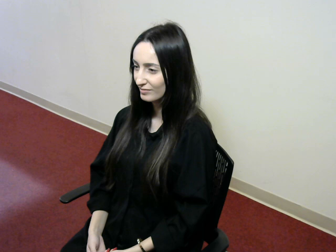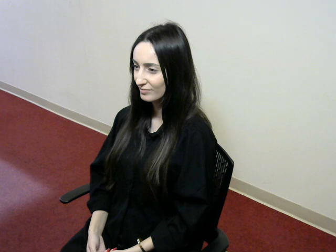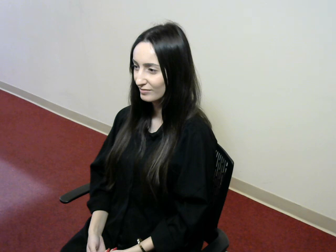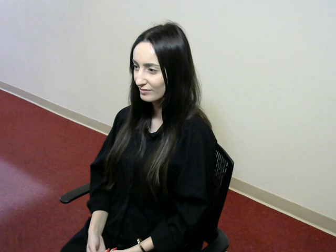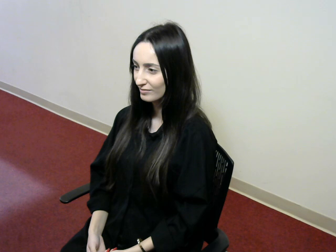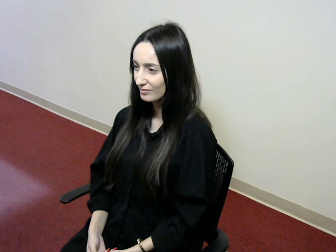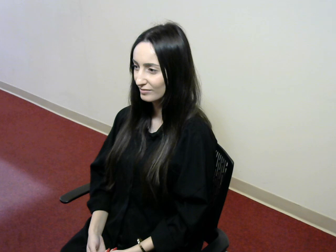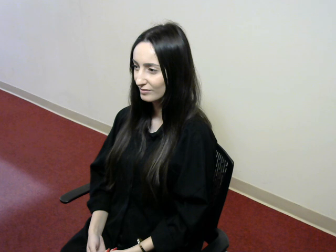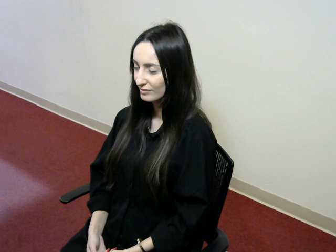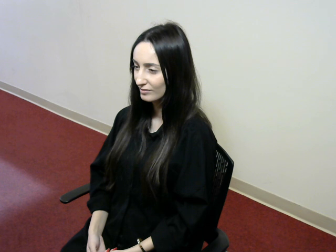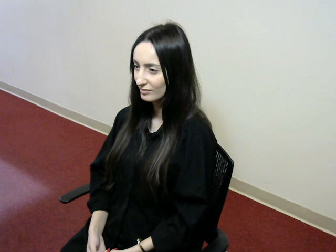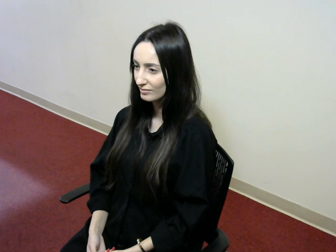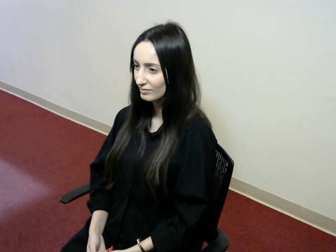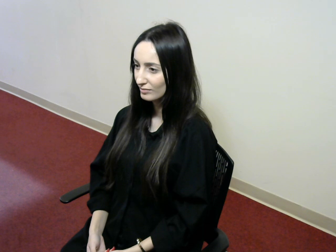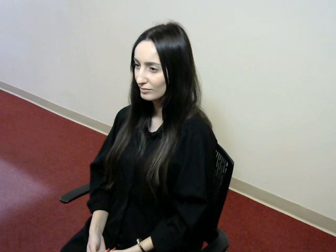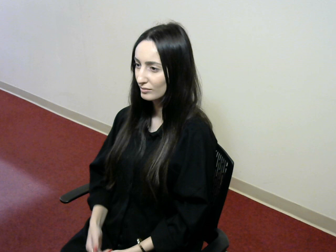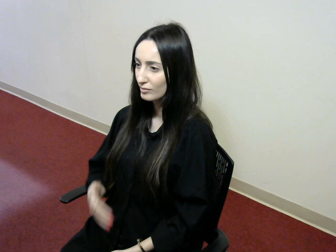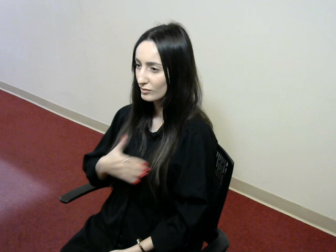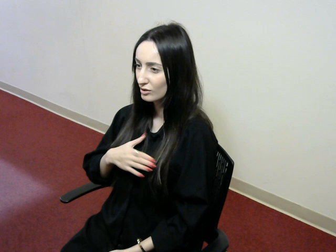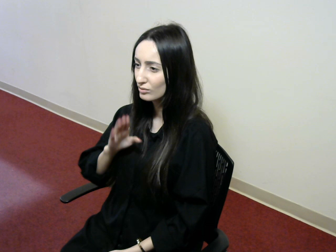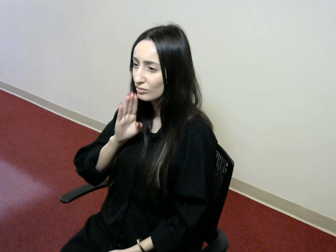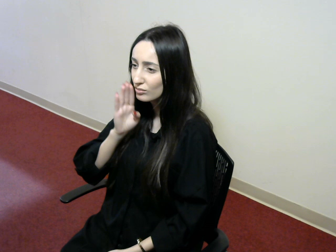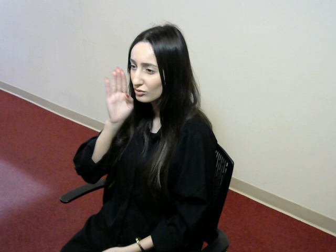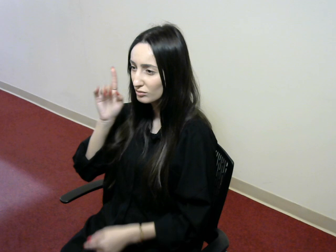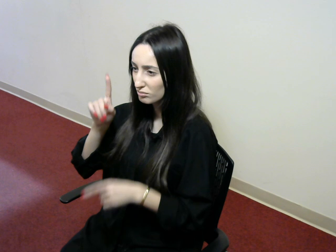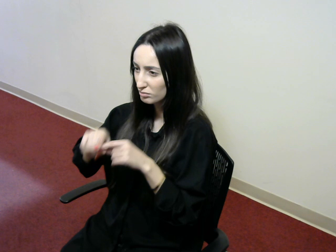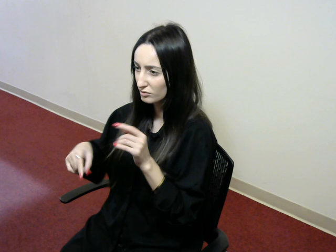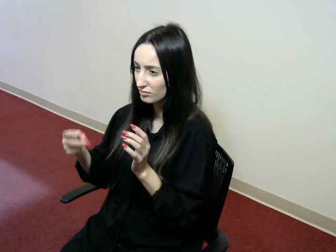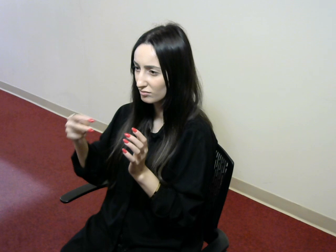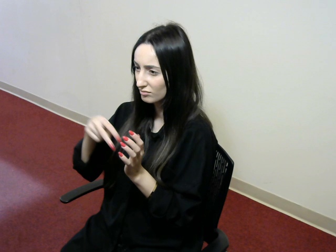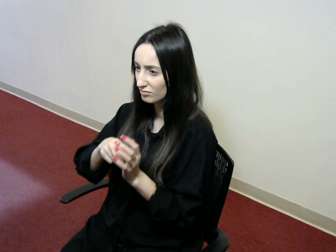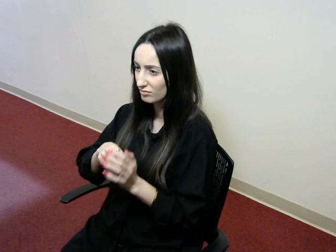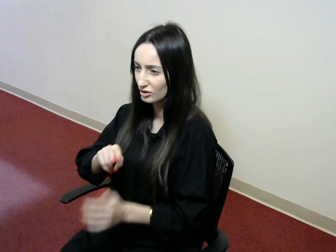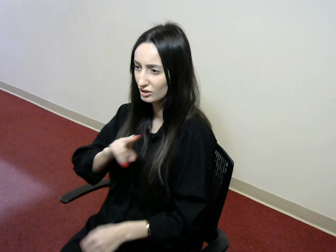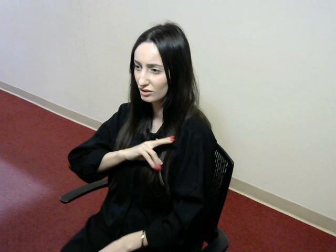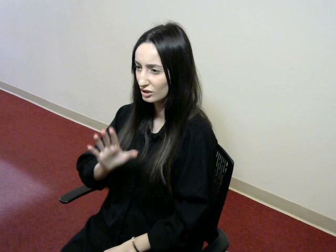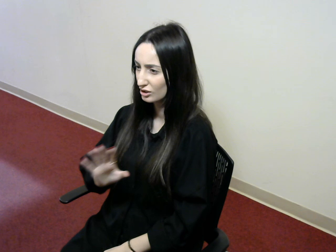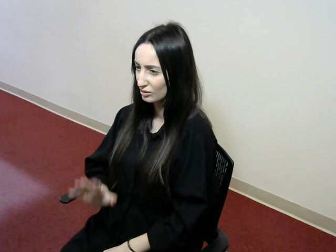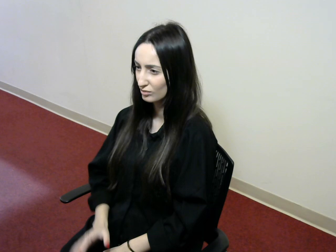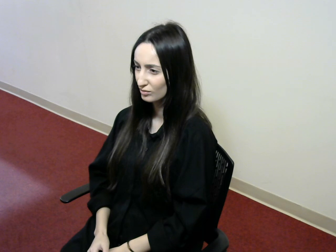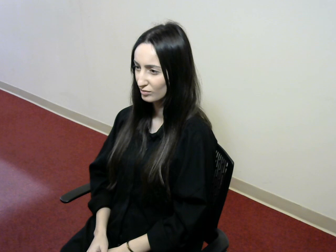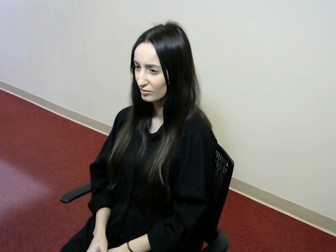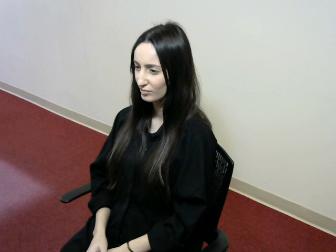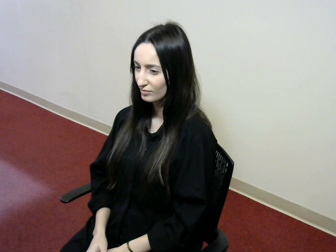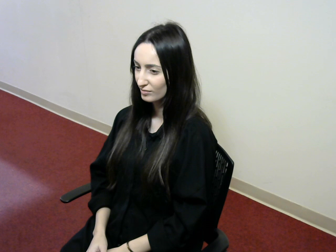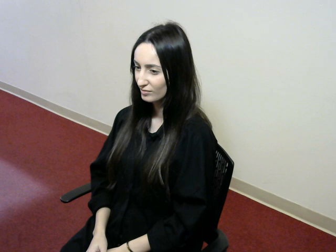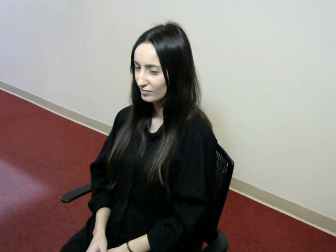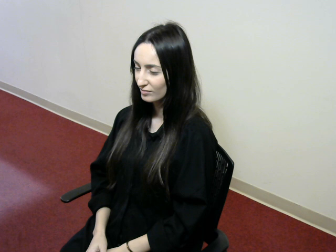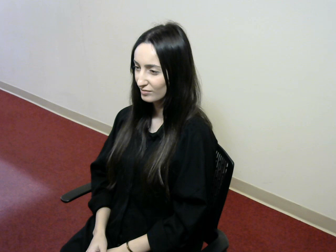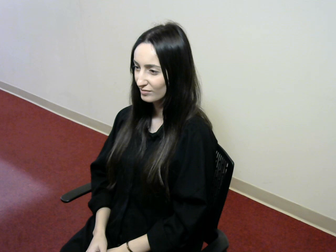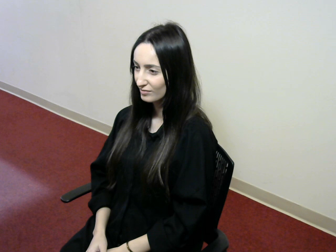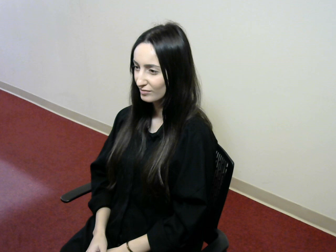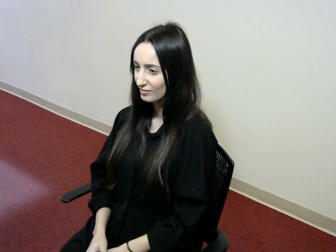Mən səhərlər tez durmağı sevmirəm